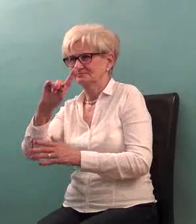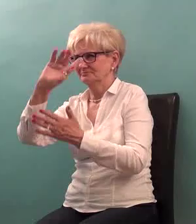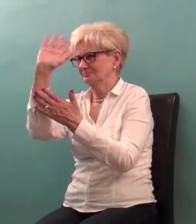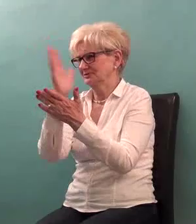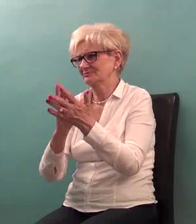Rzuca drugi raz.